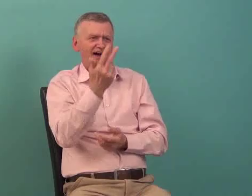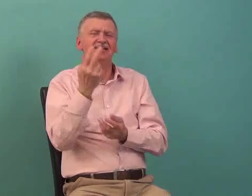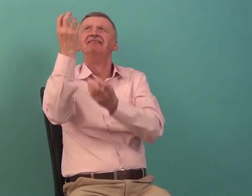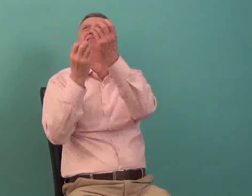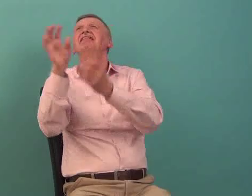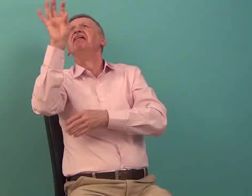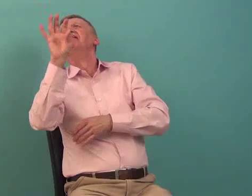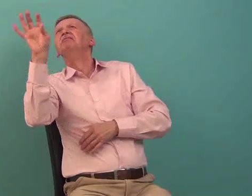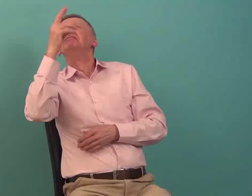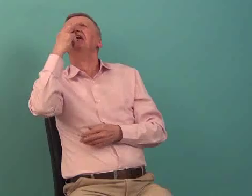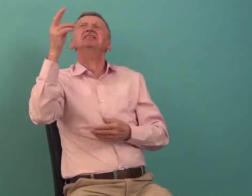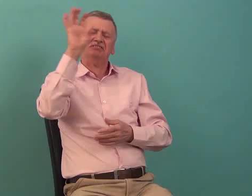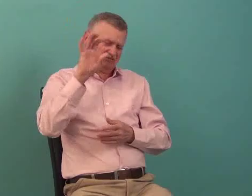Ten z dołu patrzy na niego.